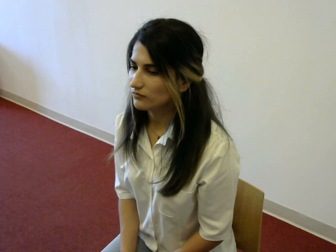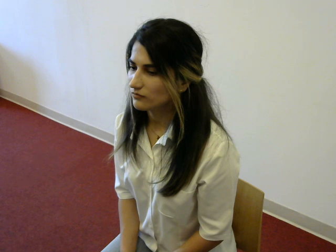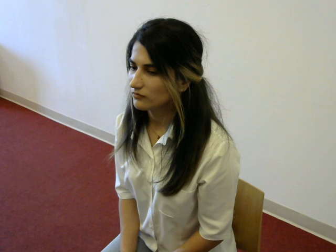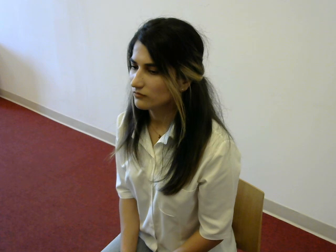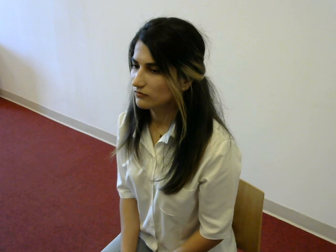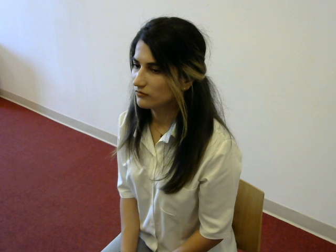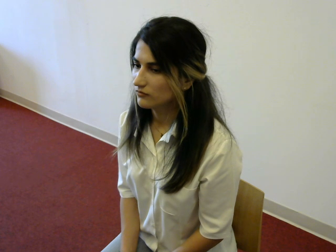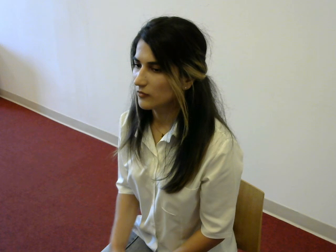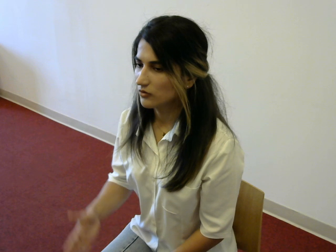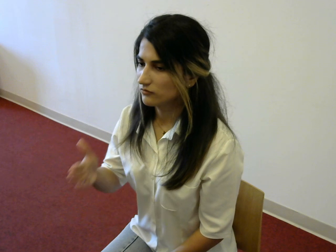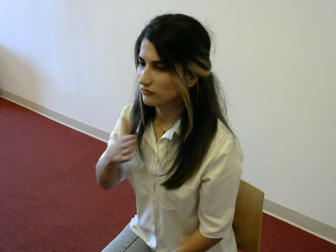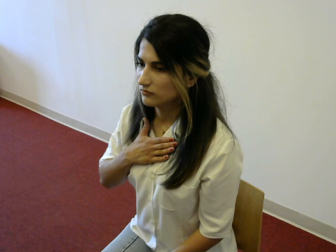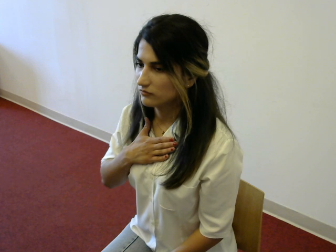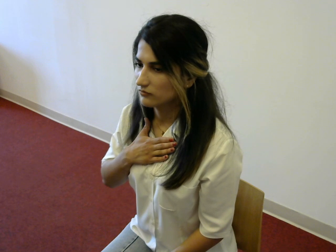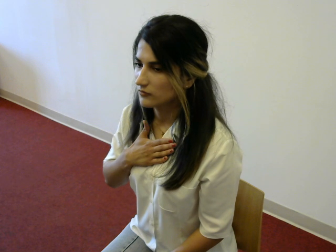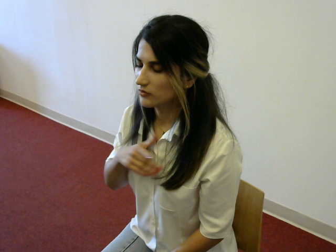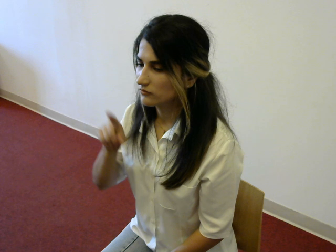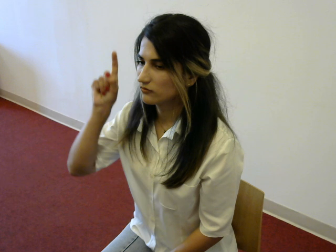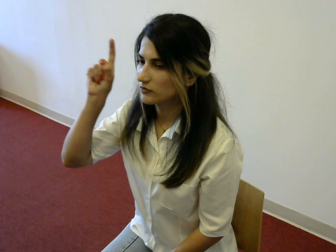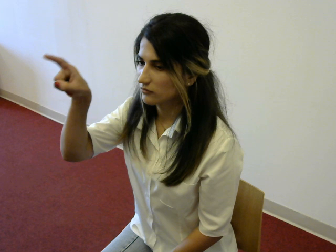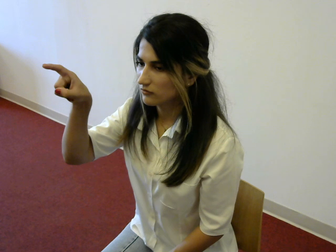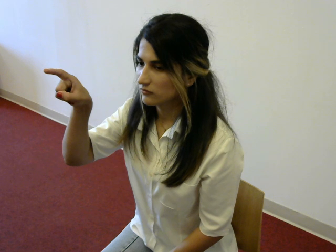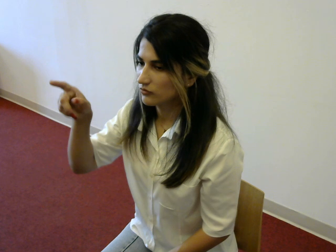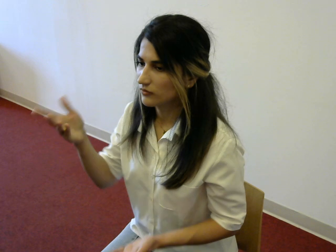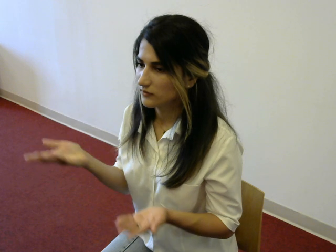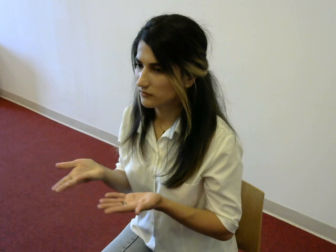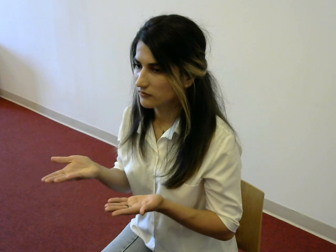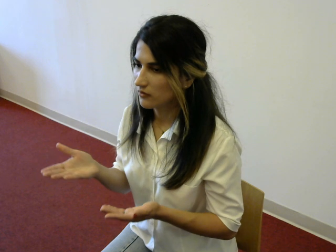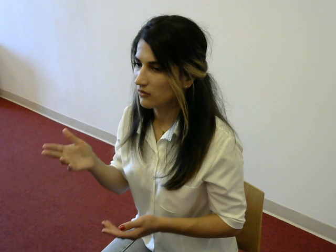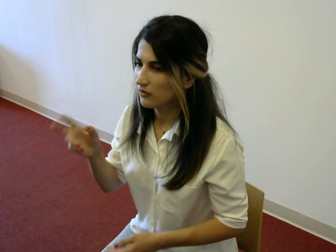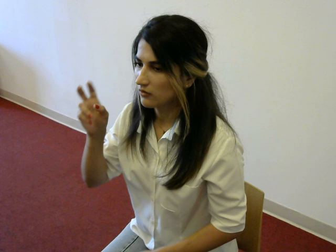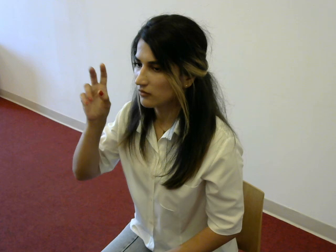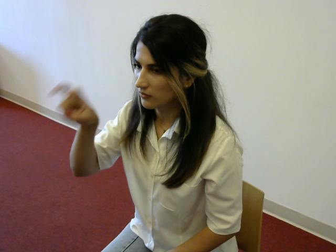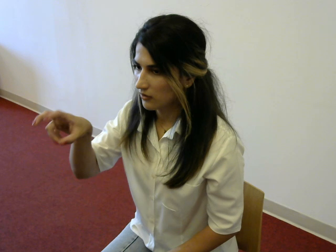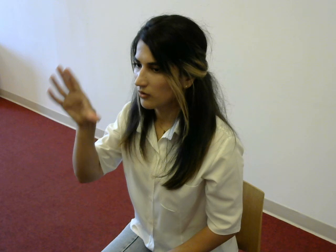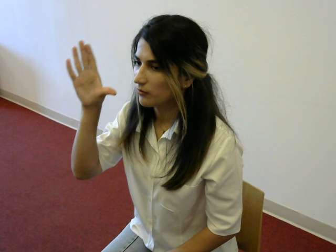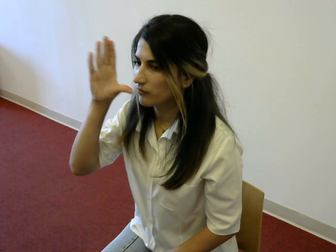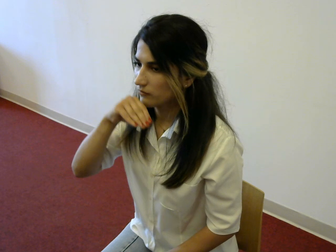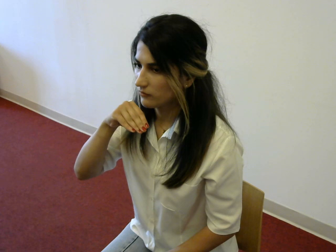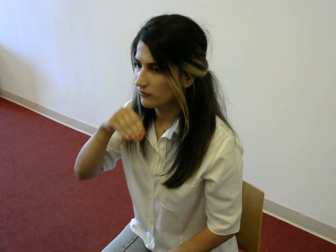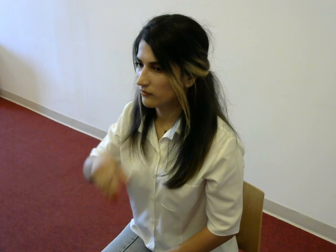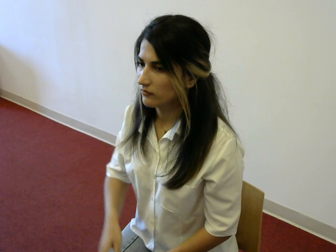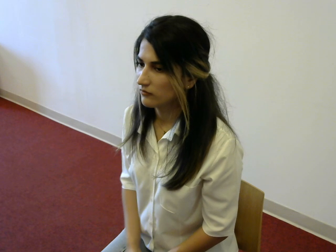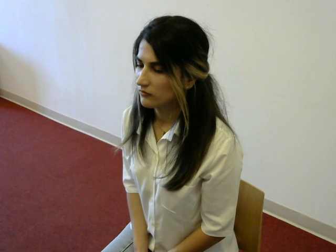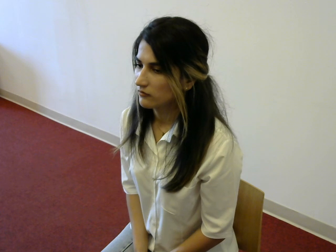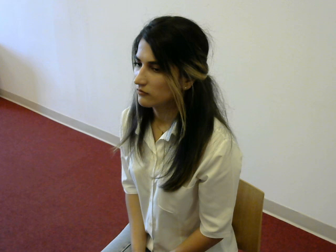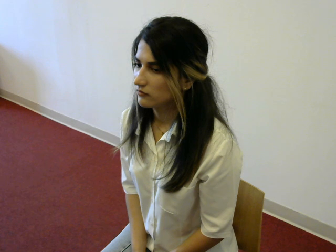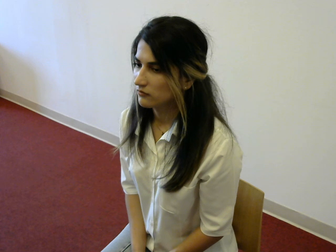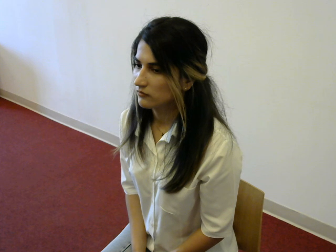Mən ora necə gedə bilərəm?